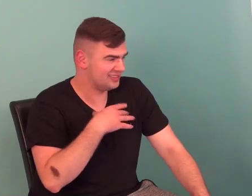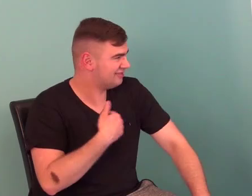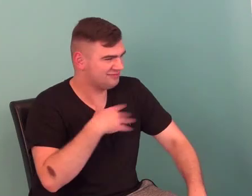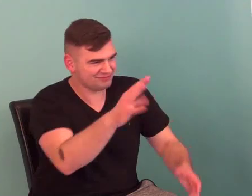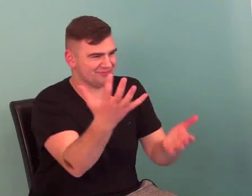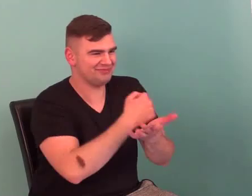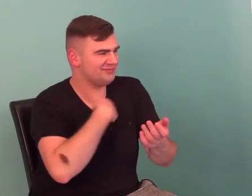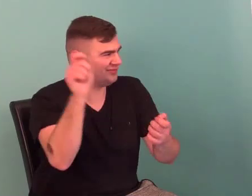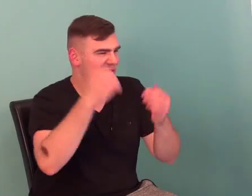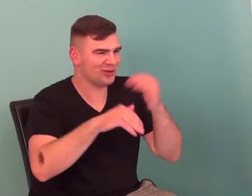Zabiorę cię na wyjazd w góry.